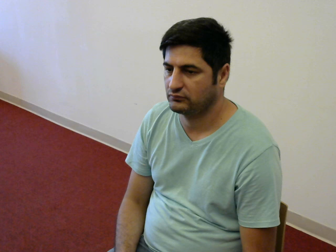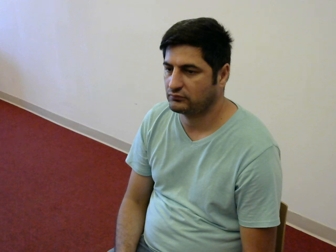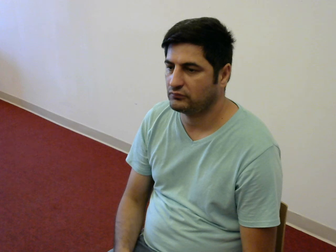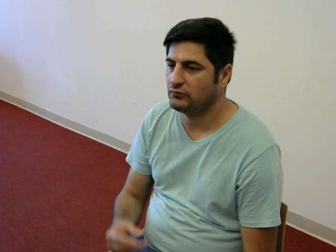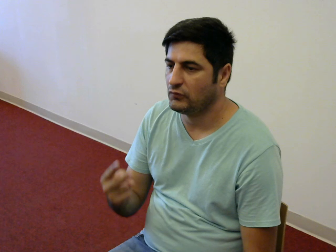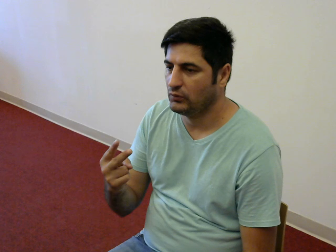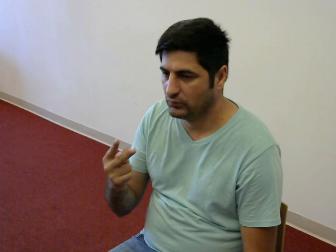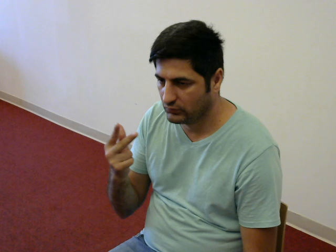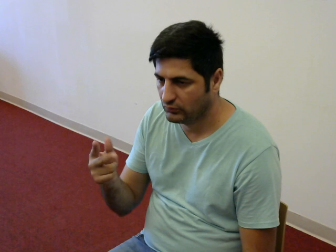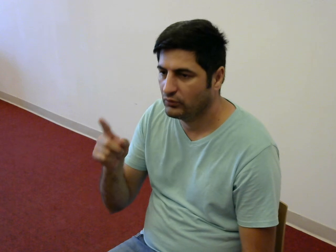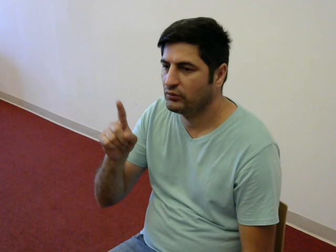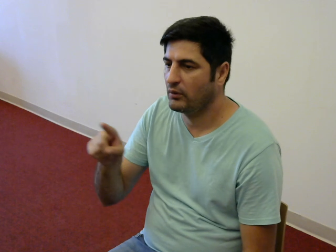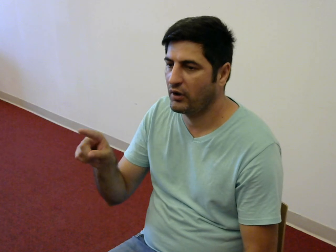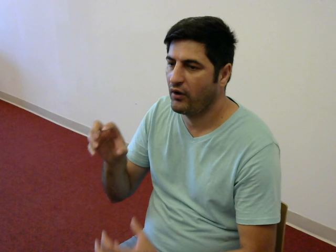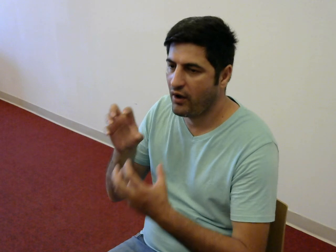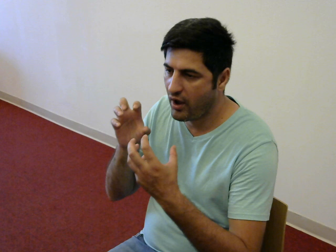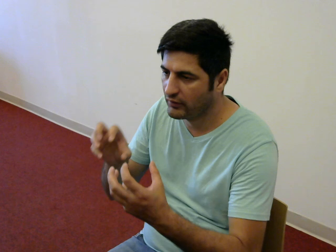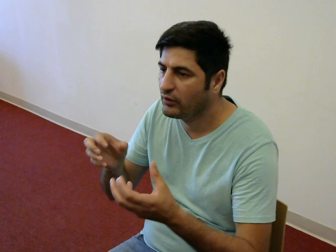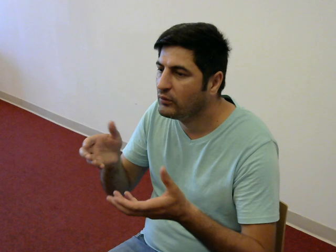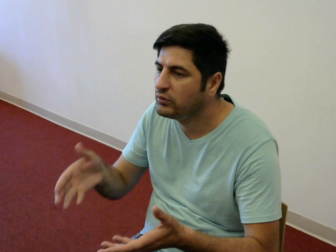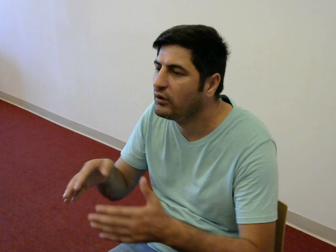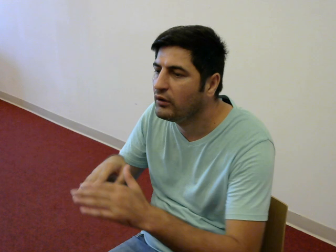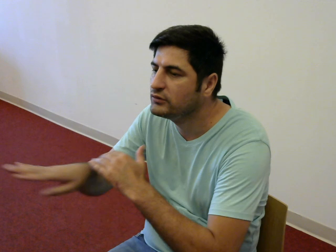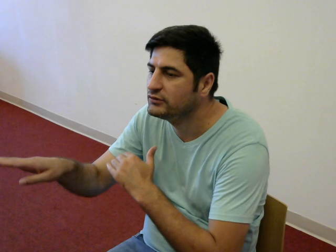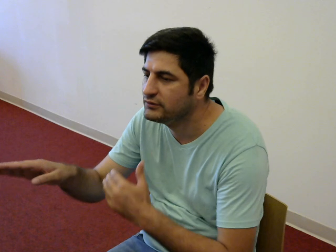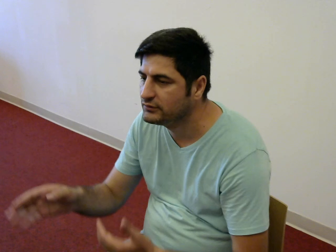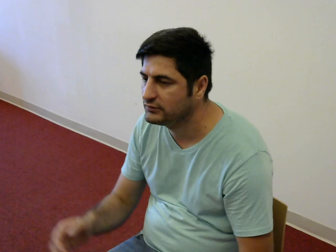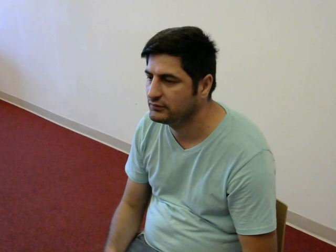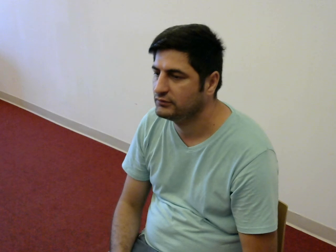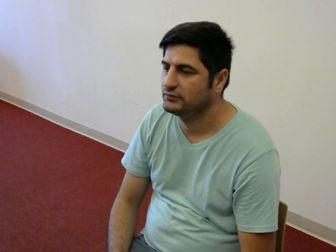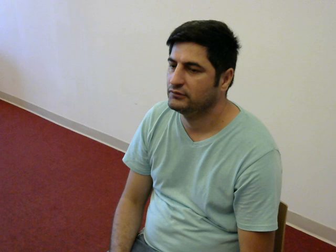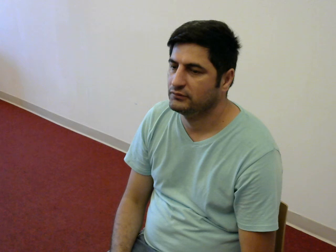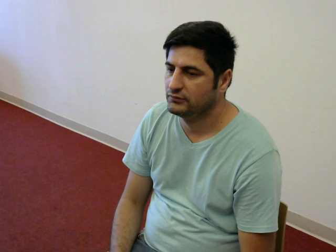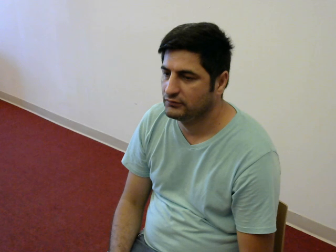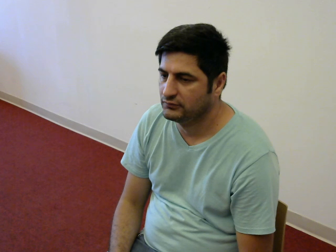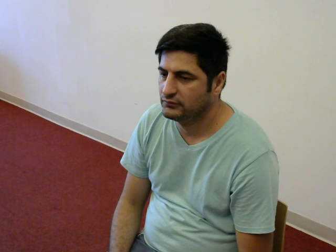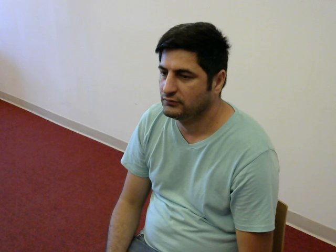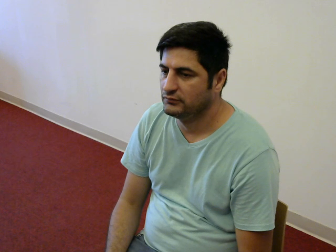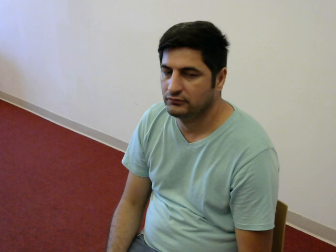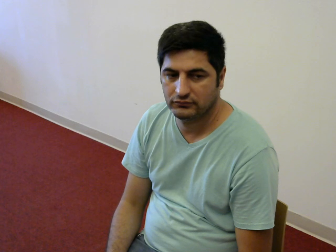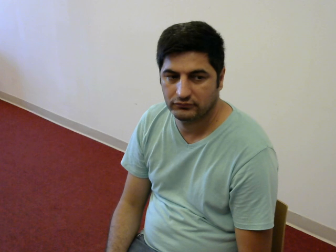23 saylı avtobus burdan keçir?